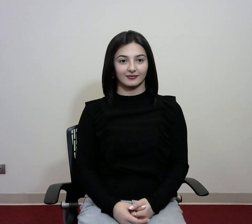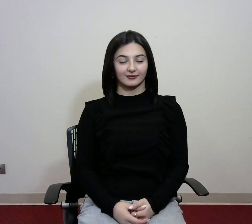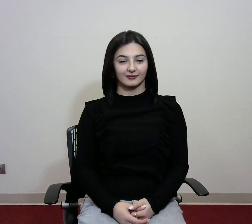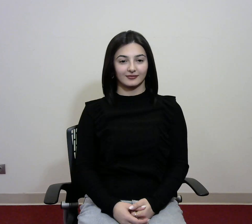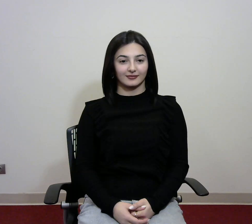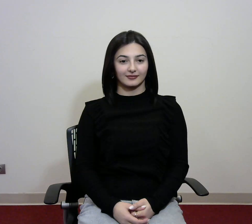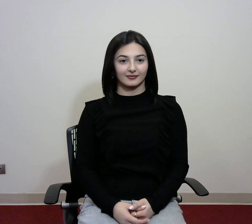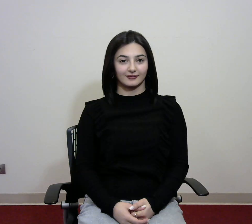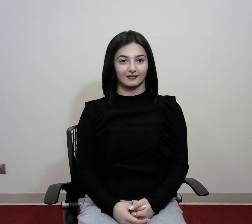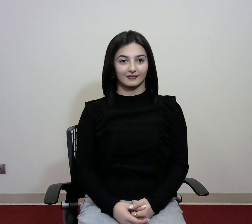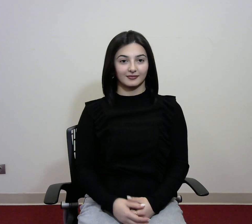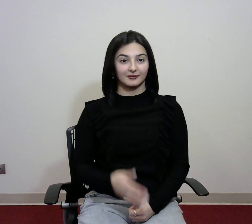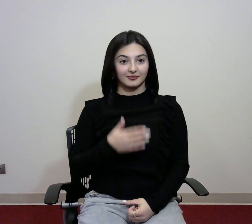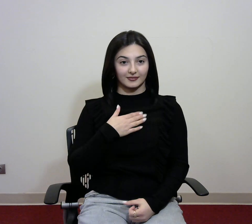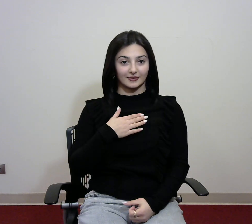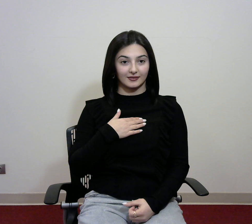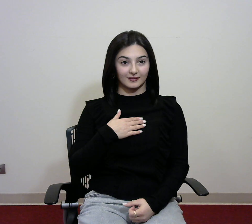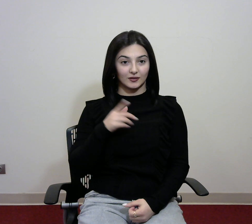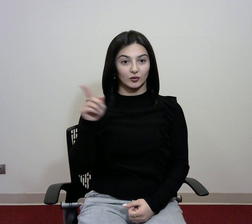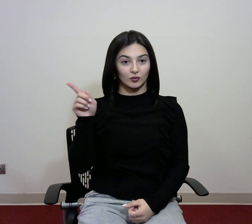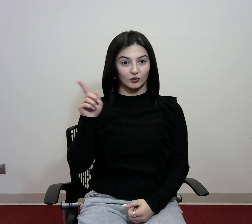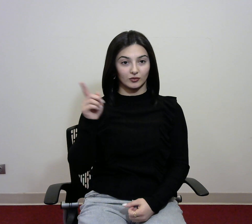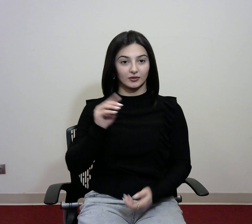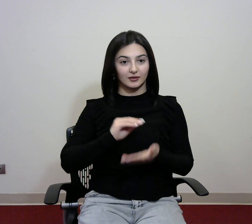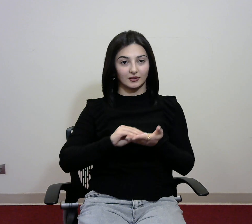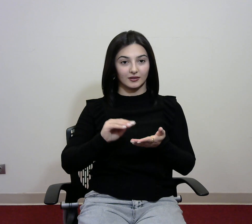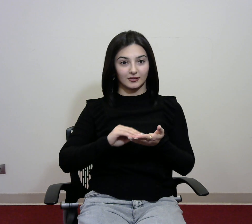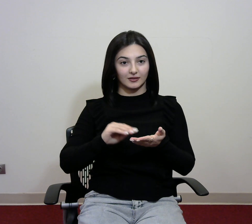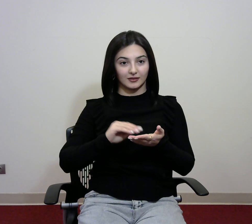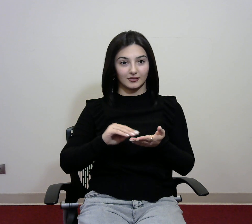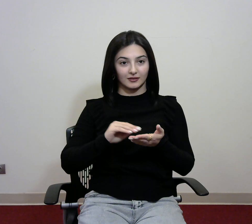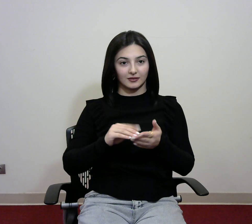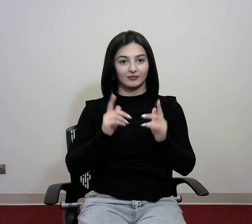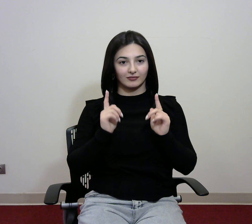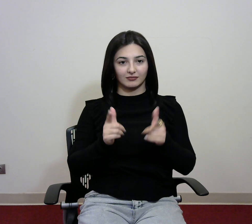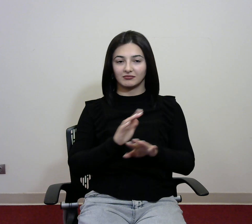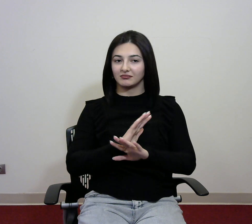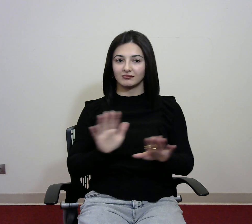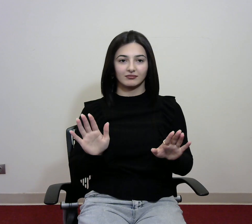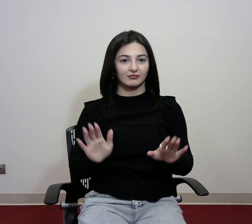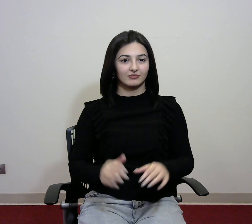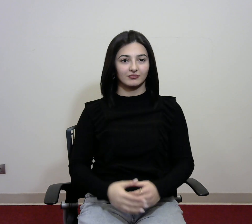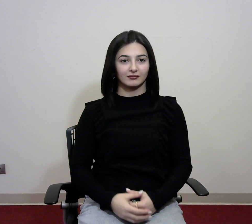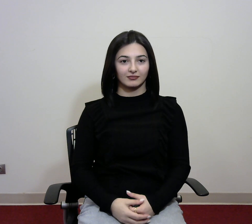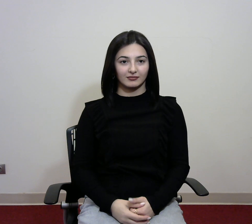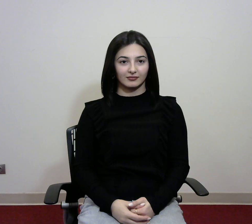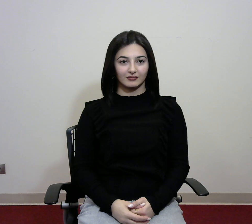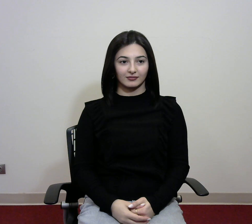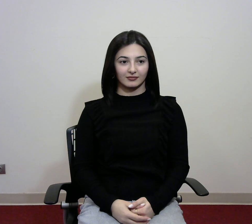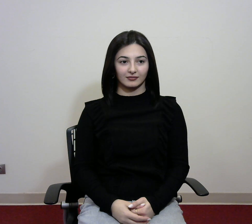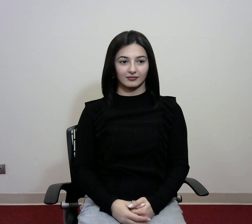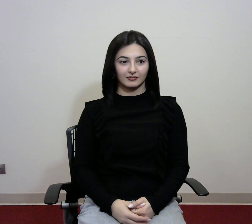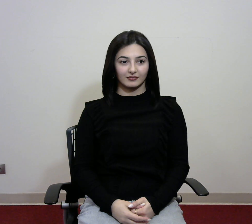Mən onun yazdıqları ilə razı deyiləm